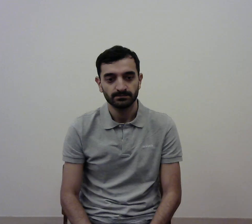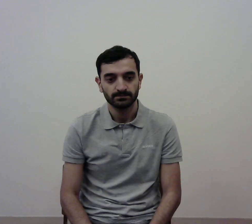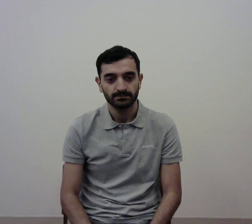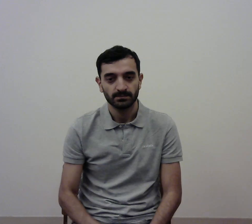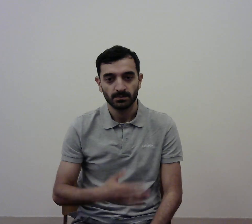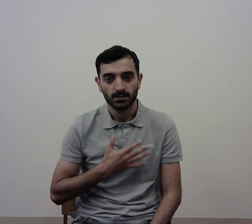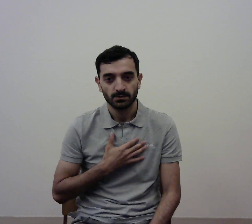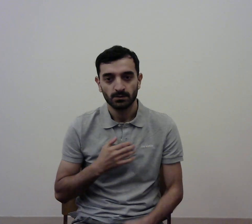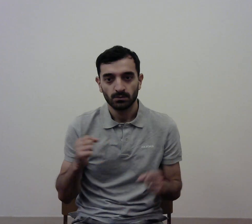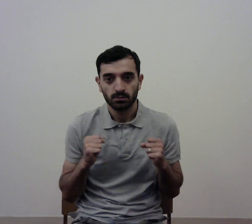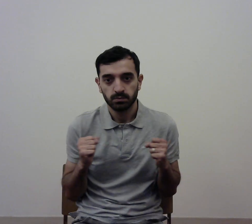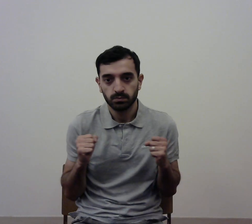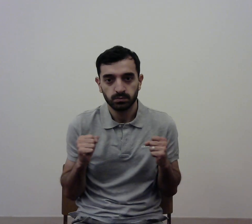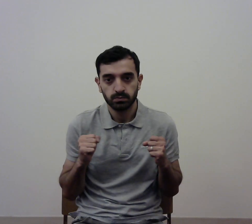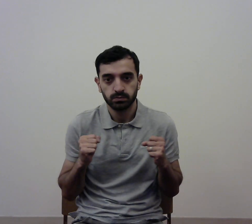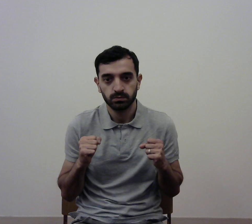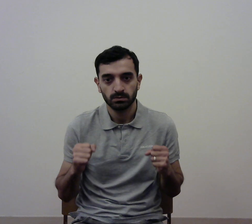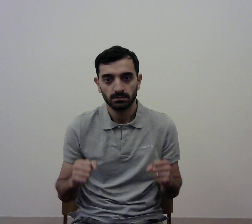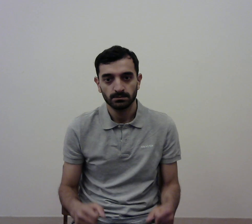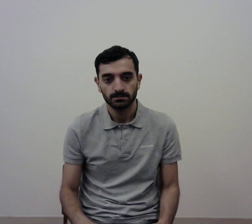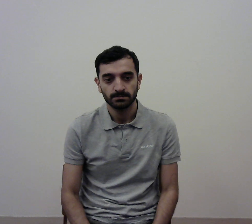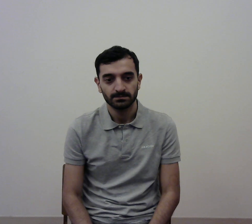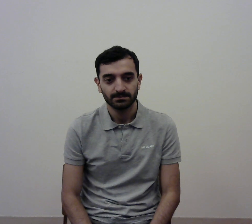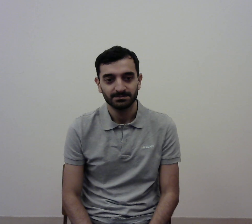Mənə soyuqdur